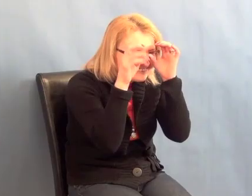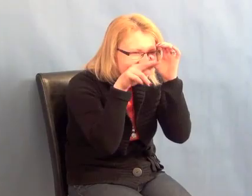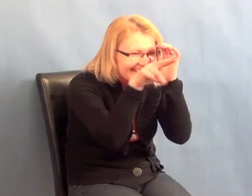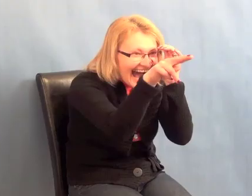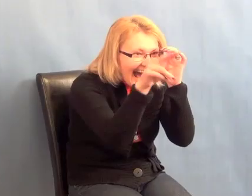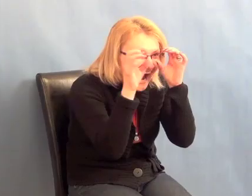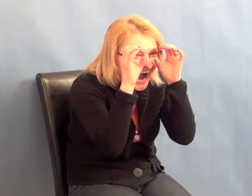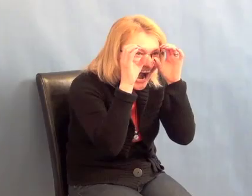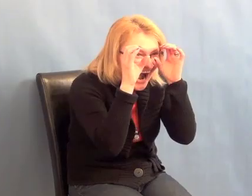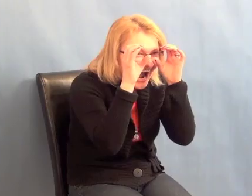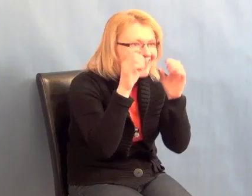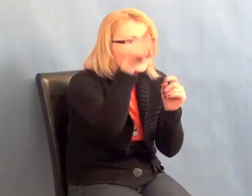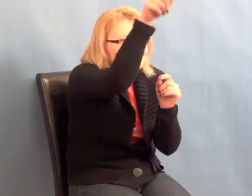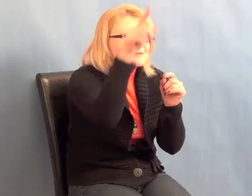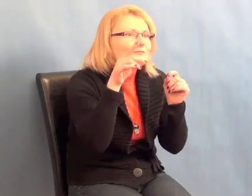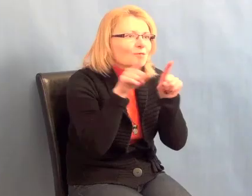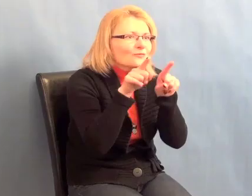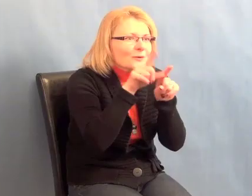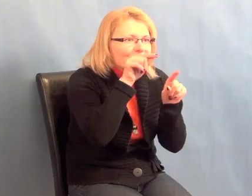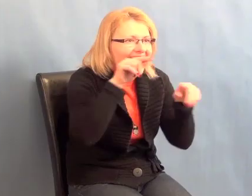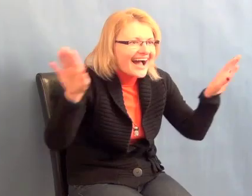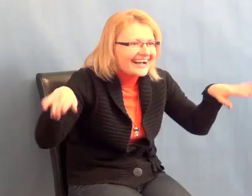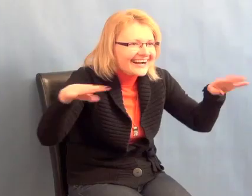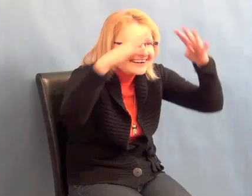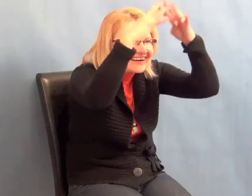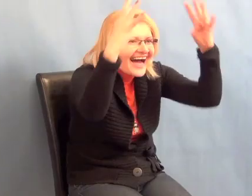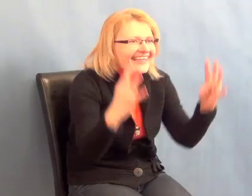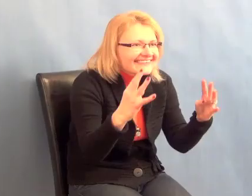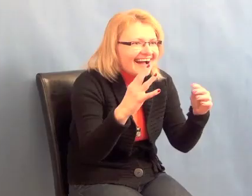Zauważył fruwającego w klatce ptaszka.